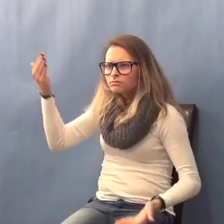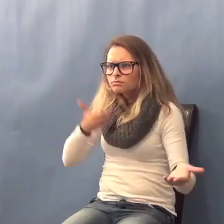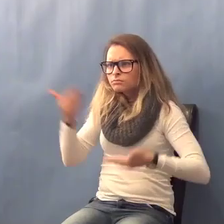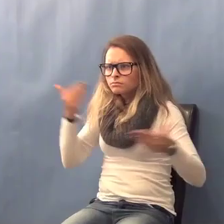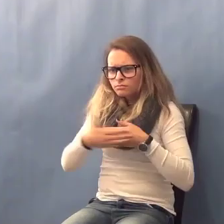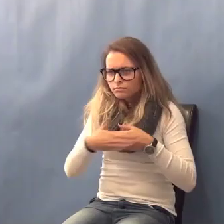Poszedł szybko w tamtym kierunku.